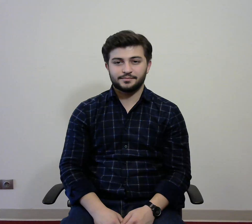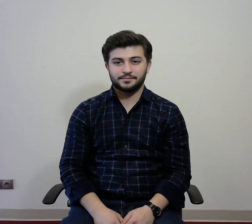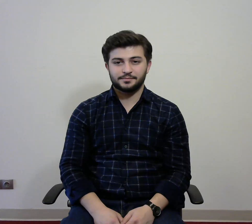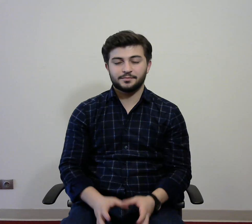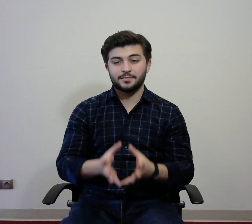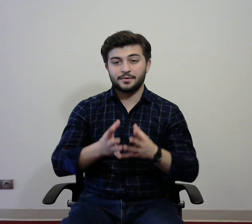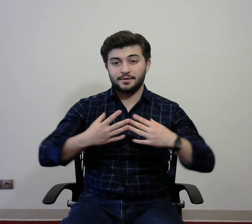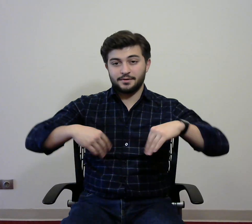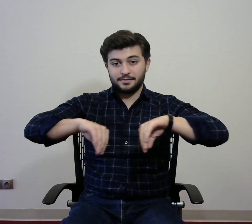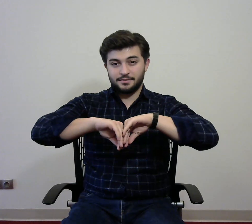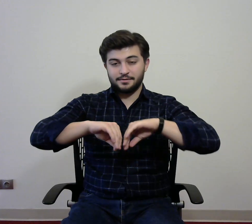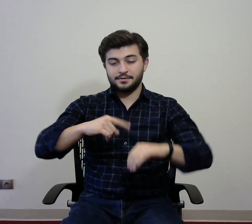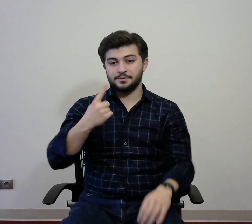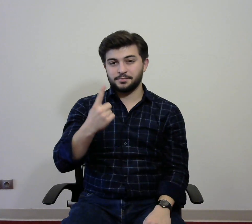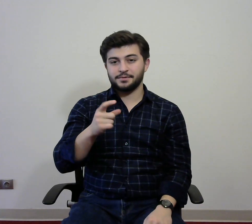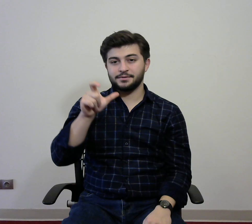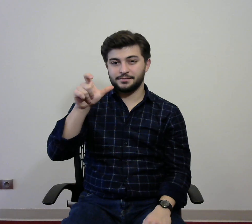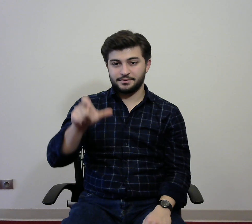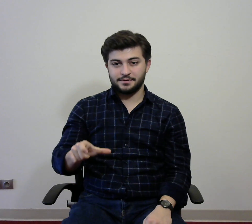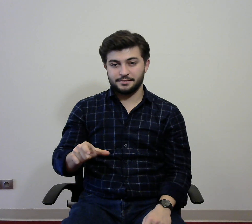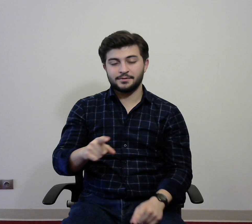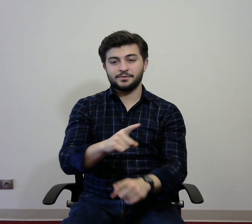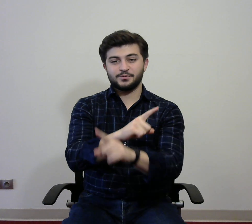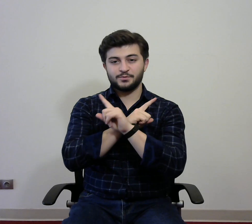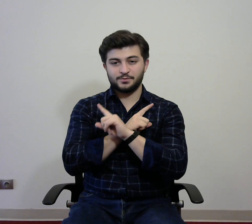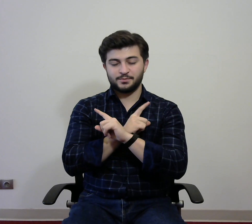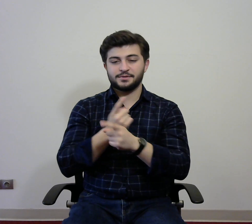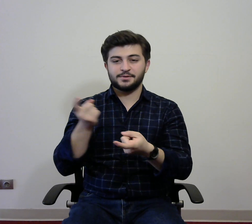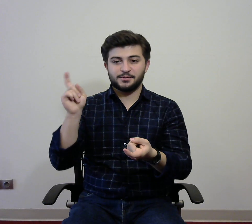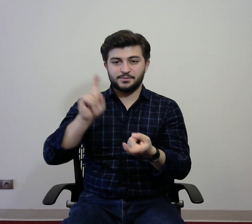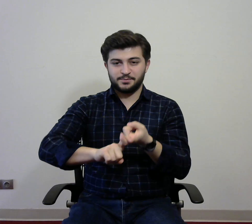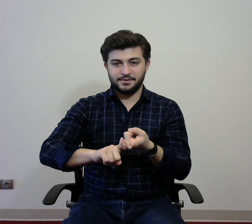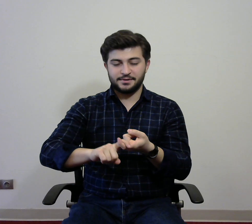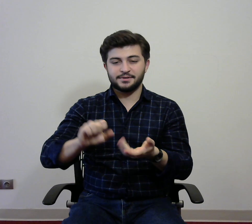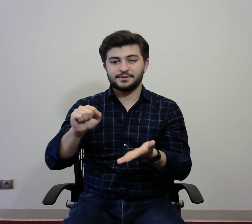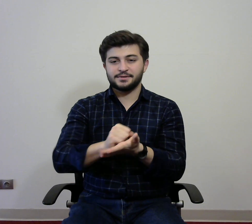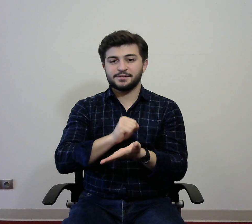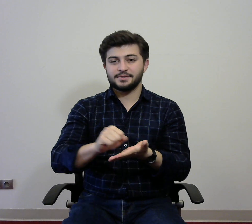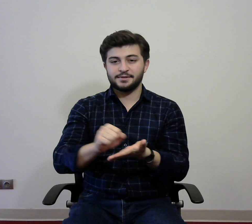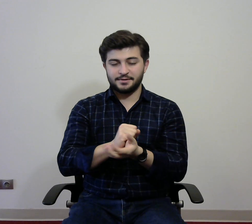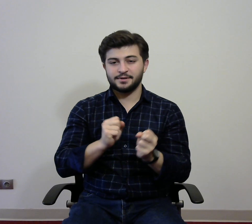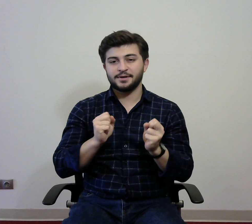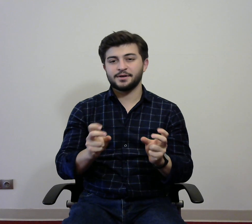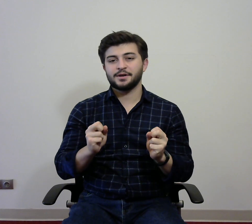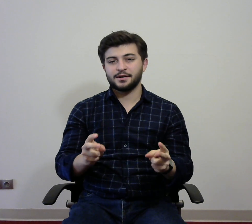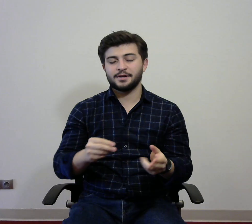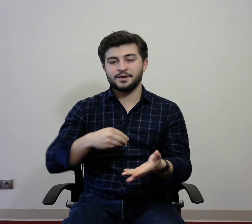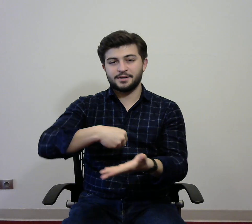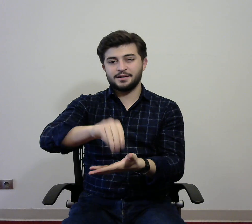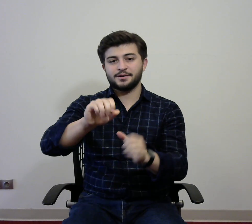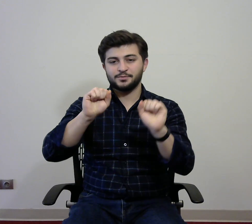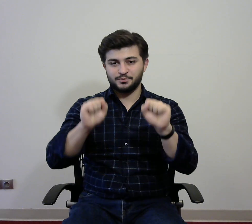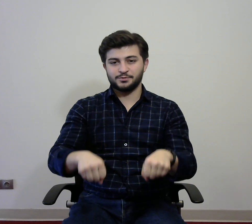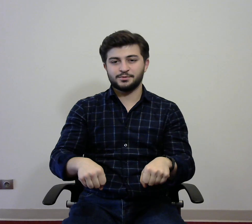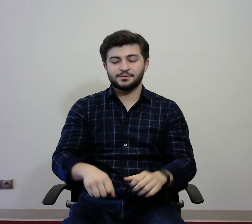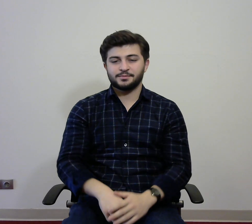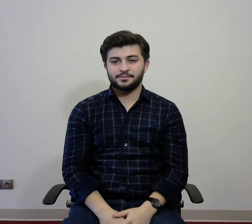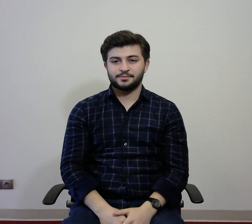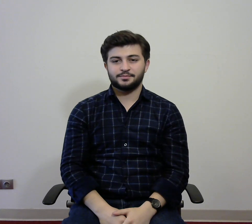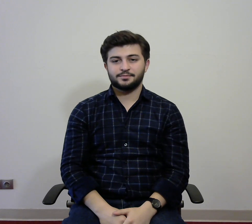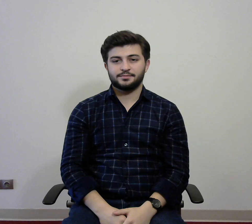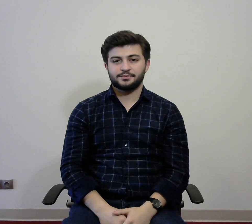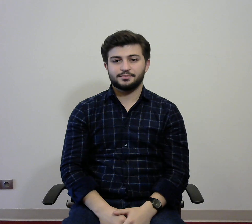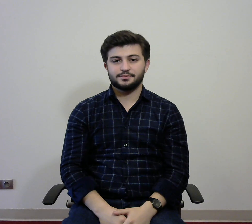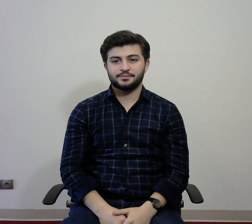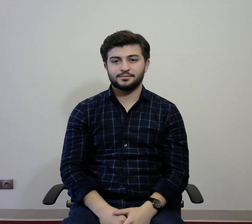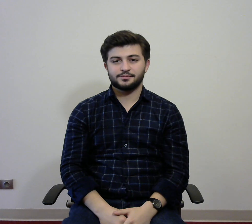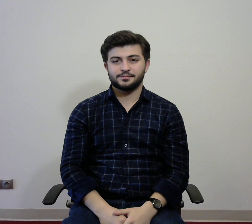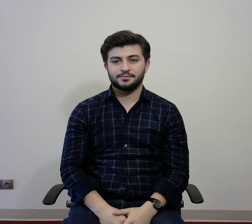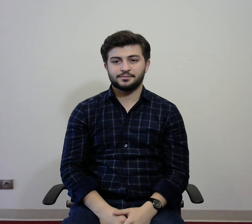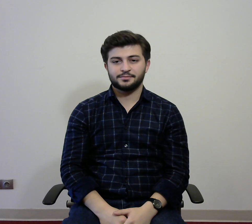Ailədən bir şəxsin ölməsi ilə bağlı sənəd necə almaq olar?